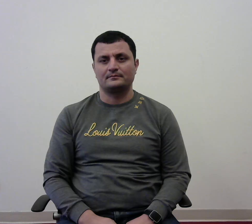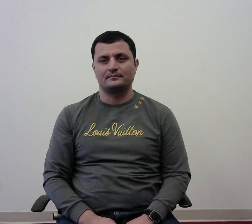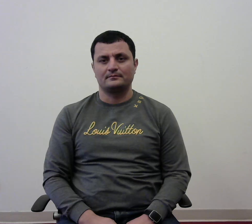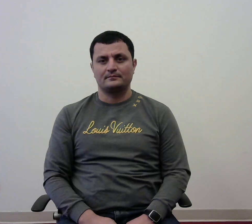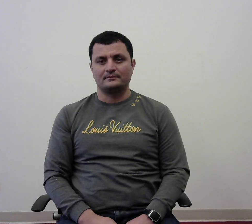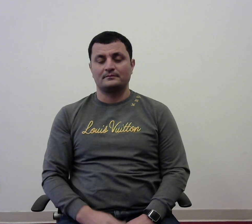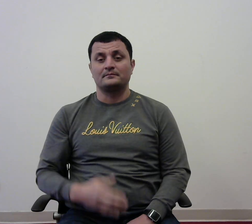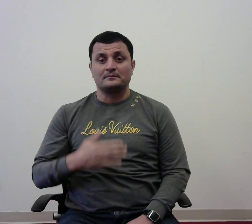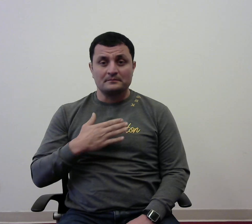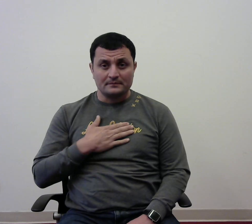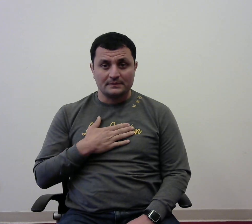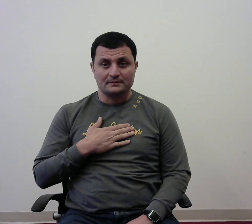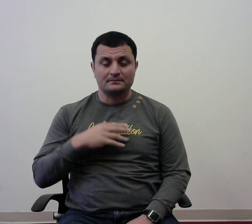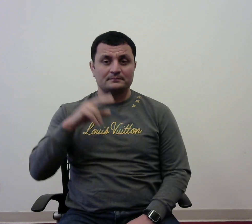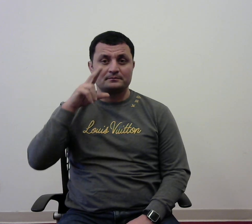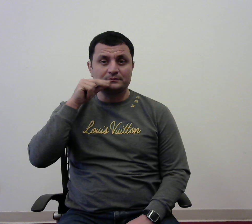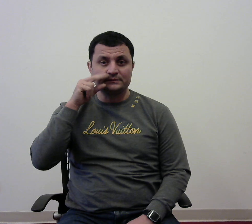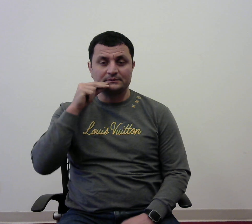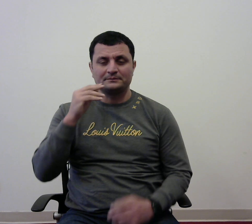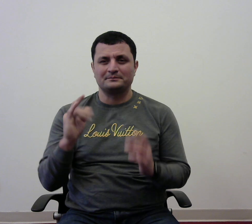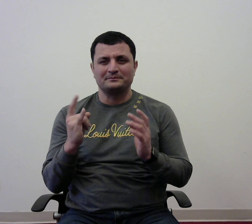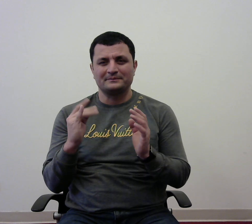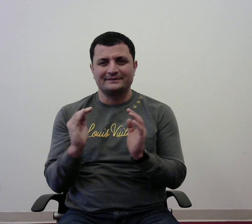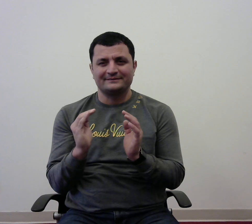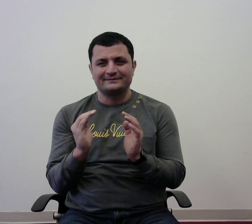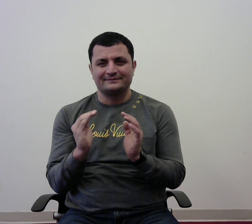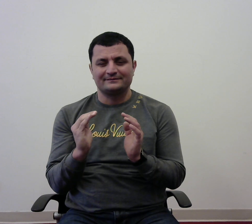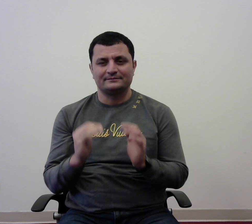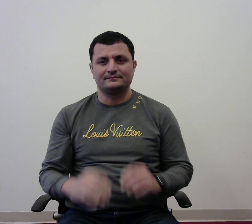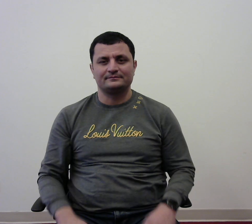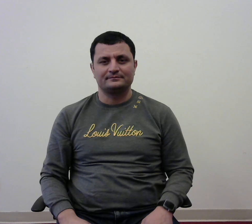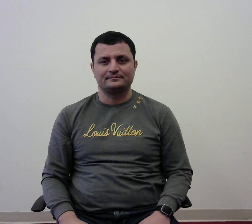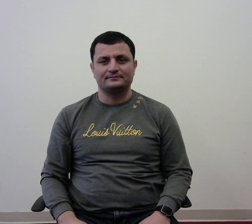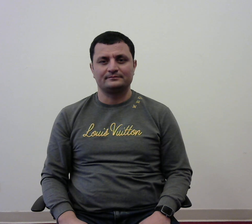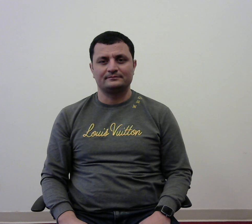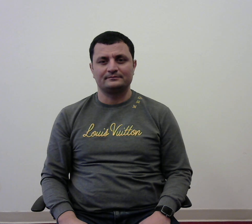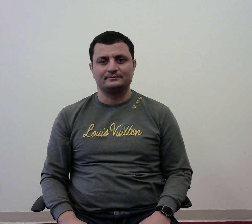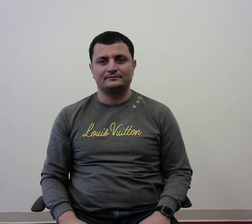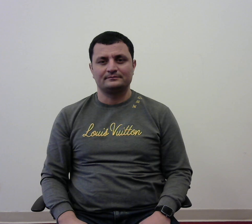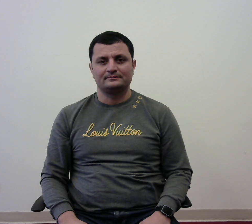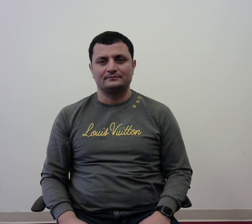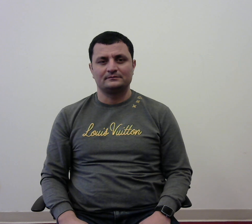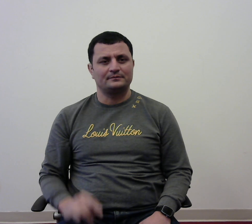Mənim pişiyim balacadır